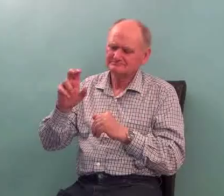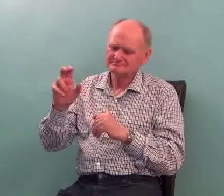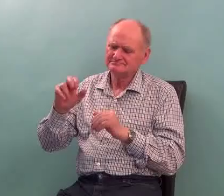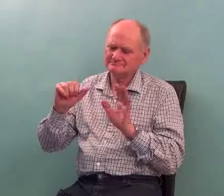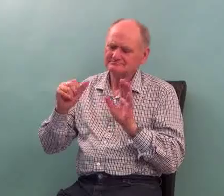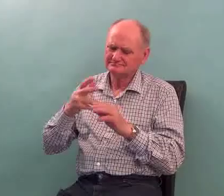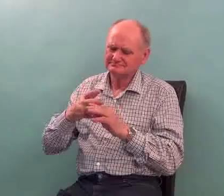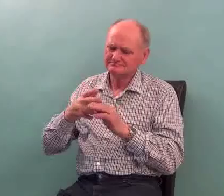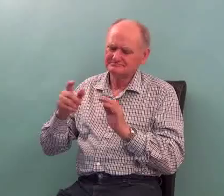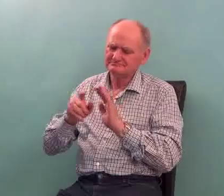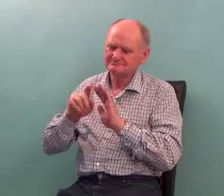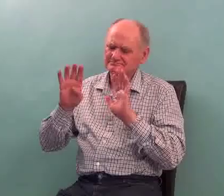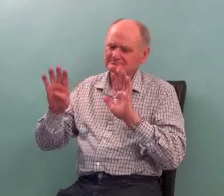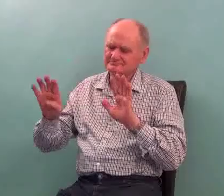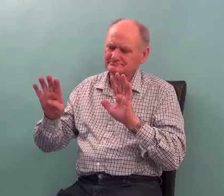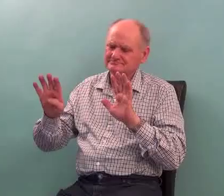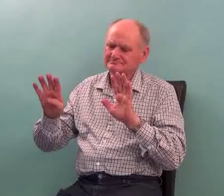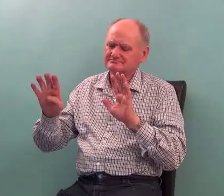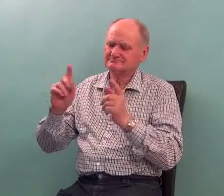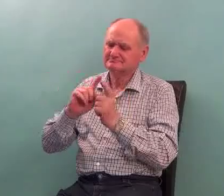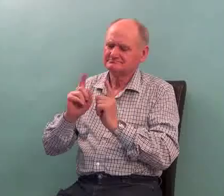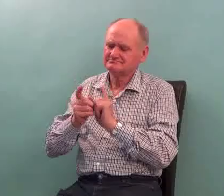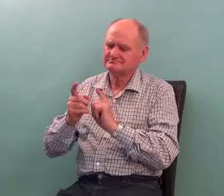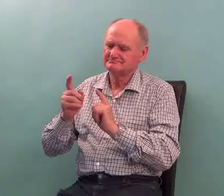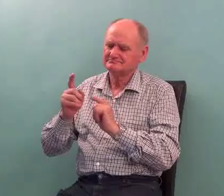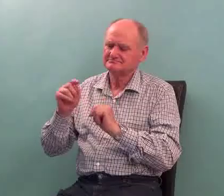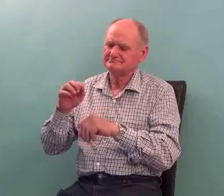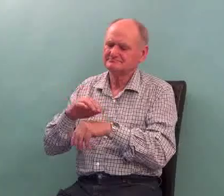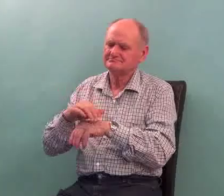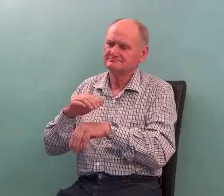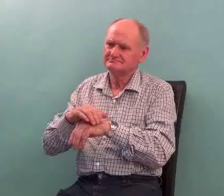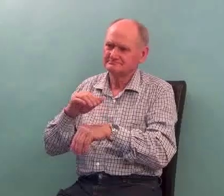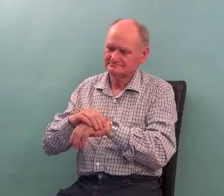Od szóstej trzydzieści do godziny dziewiątej spotykam się z kolegą.